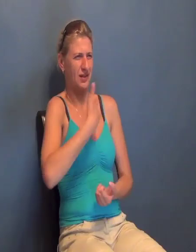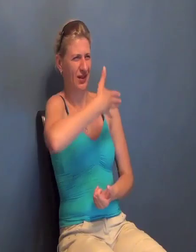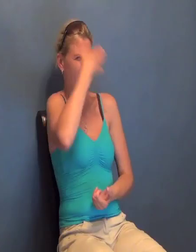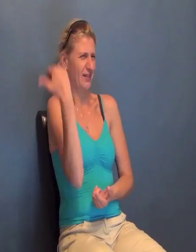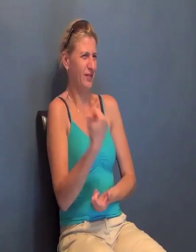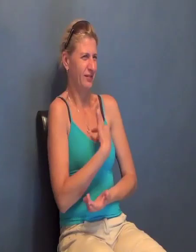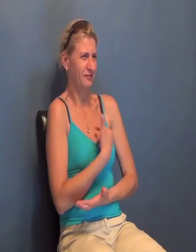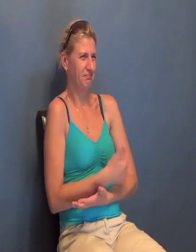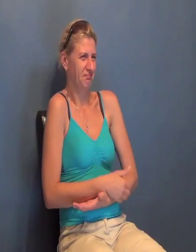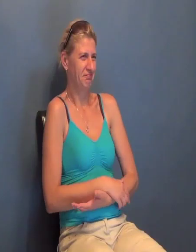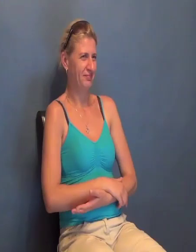Nie wiem.